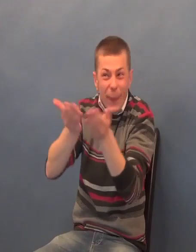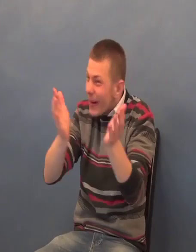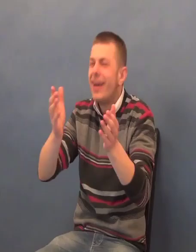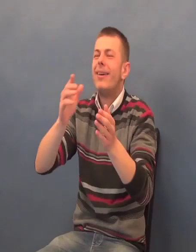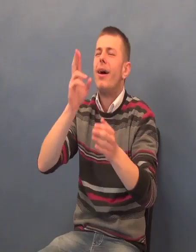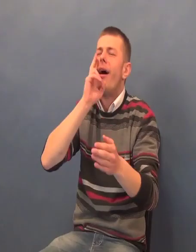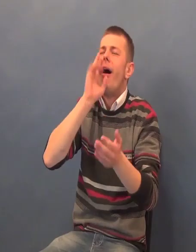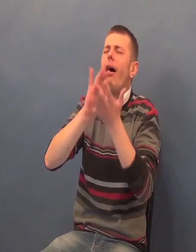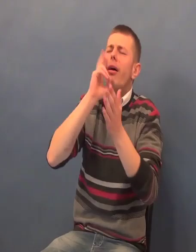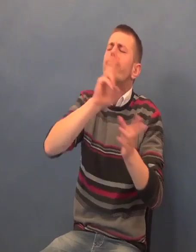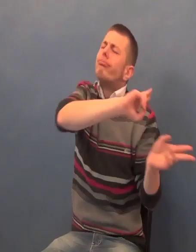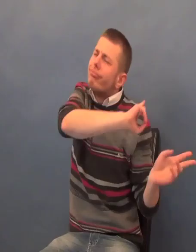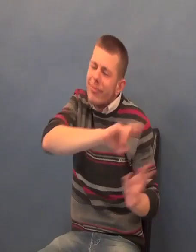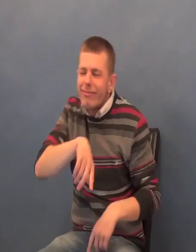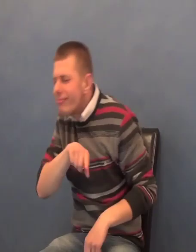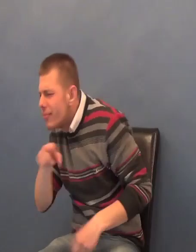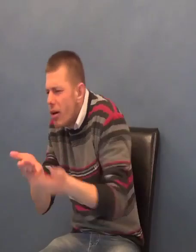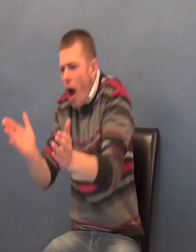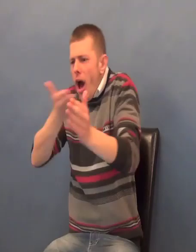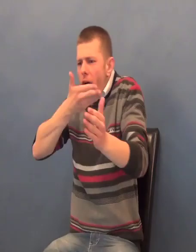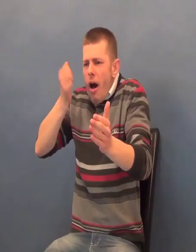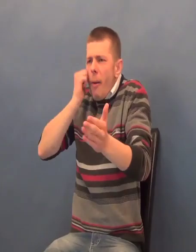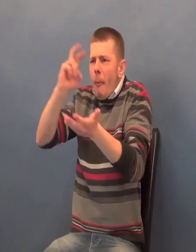Akurat mama wraca i widzi, że nie ma jabłek w misce.